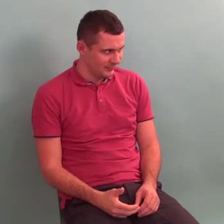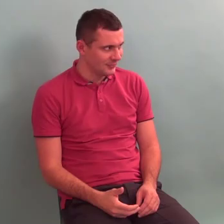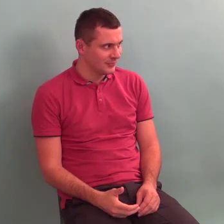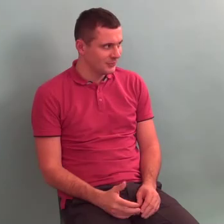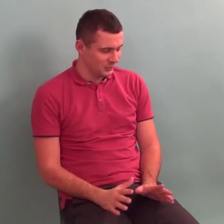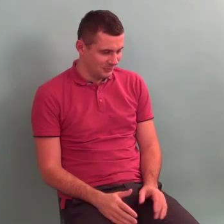Już.